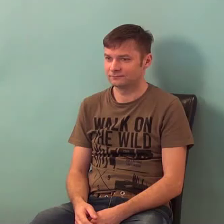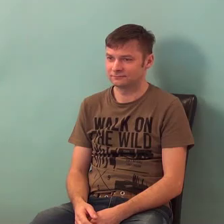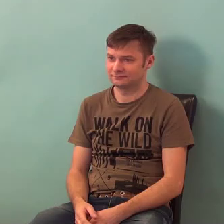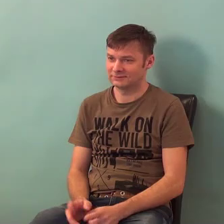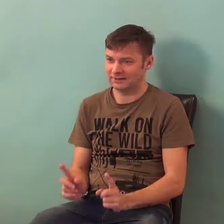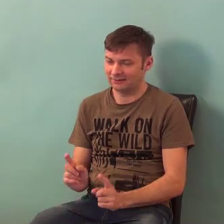Zakaz.